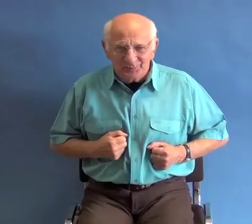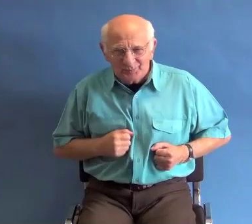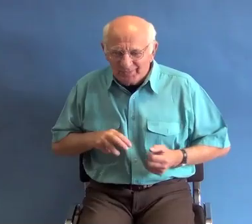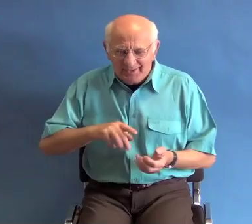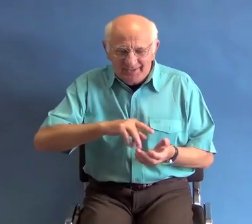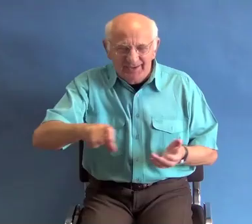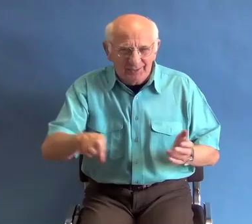Idzie sobie.